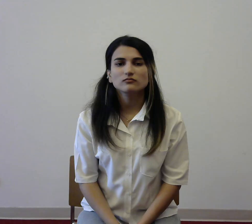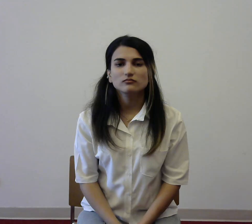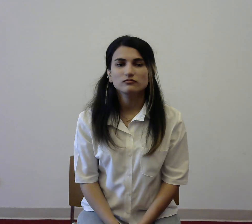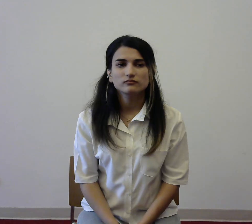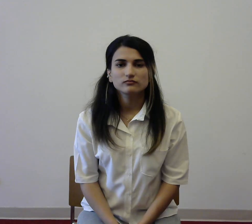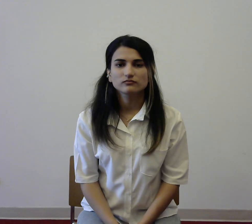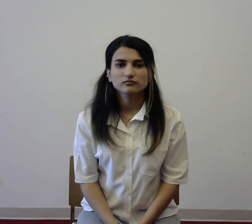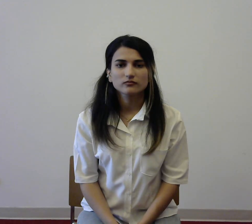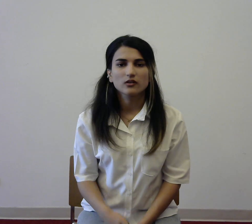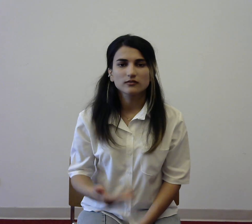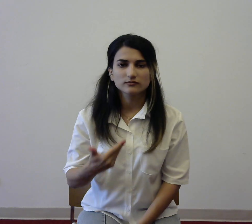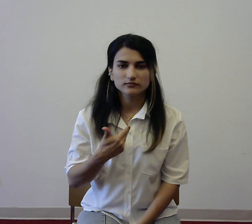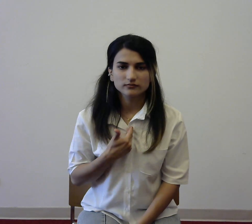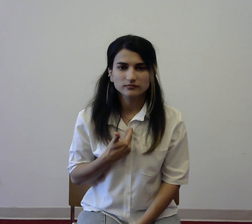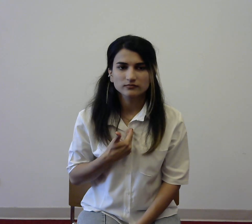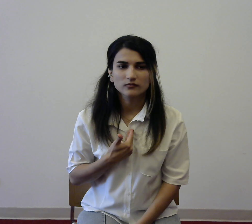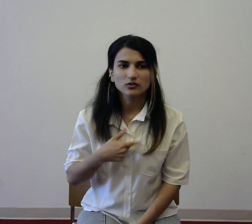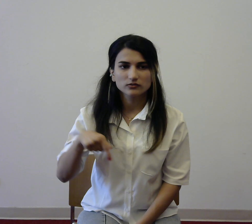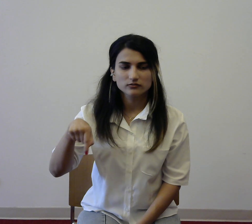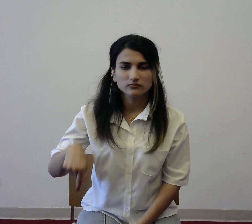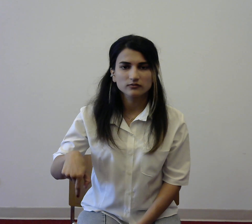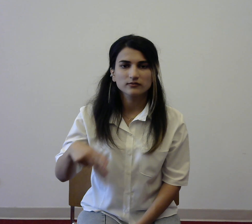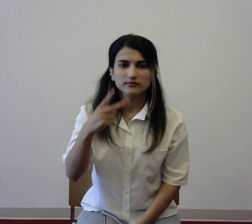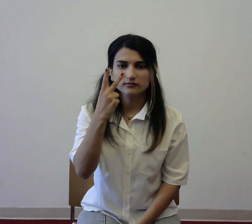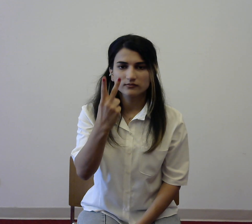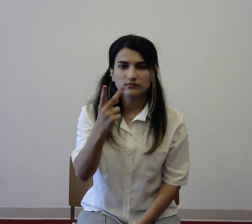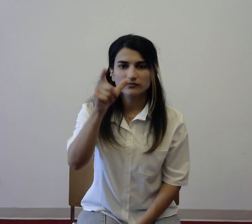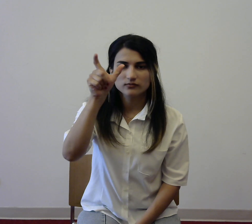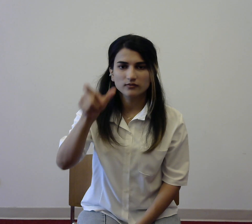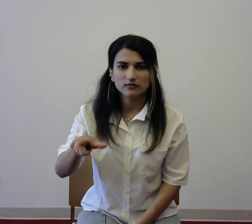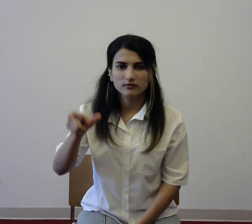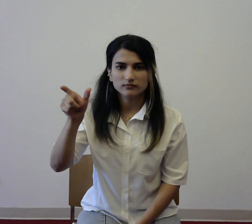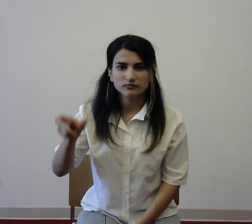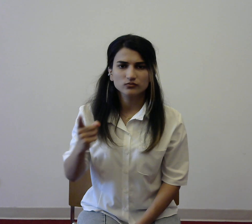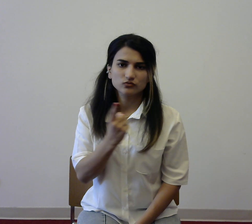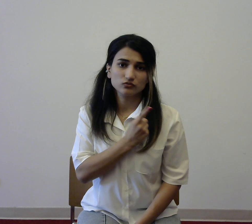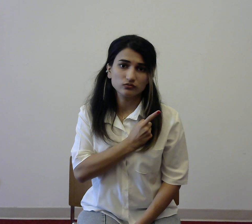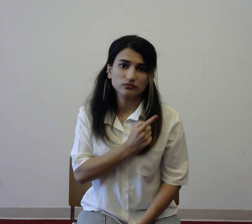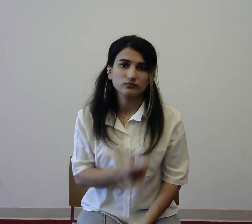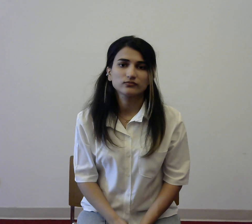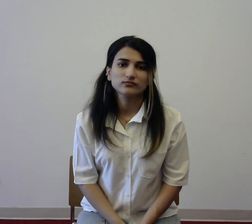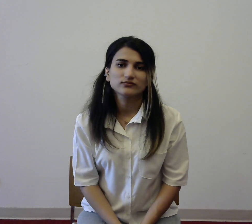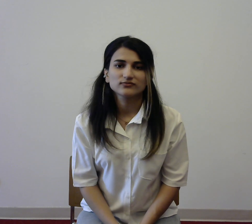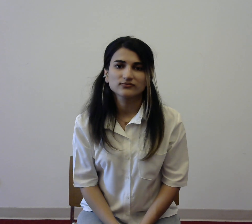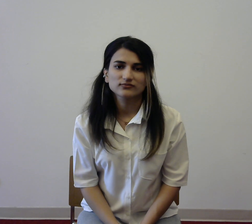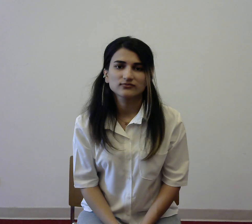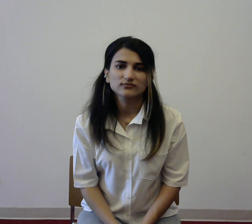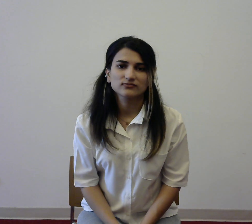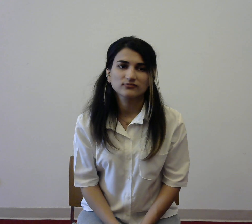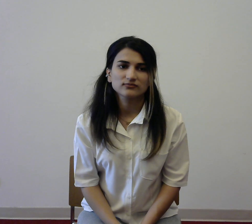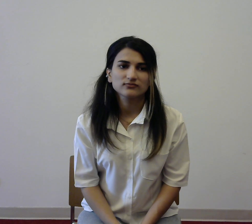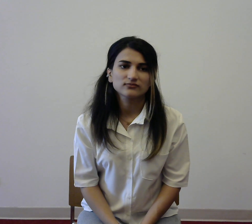Məni aşağıda 2 nəfər gözləyir